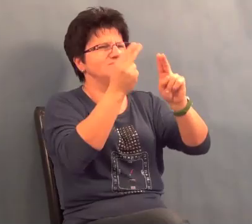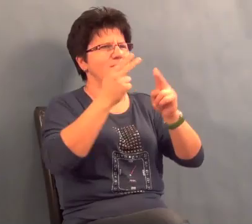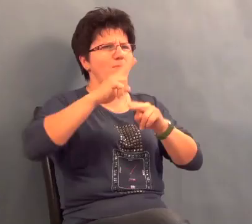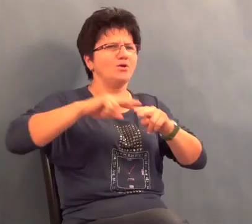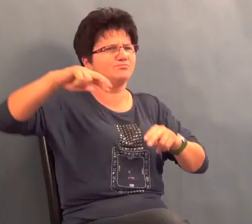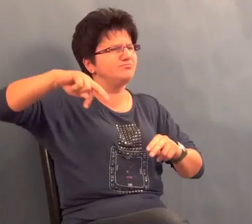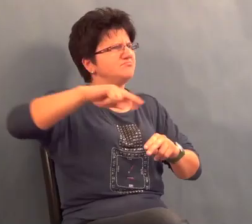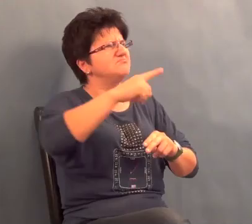Policjant podchodzi i patrzy na niego.